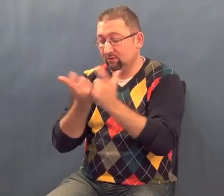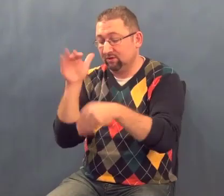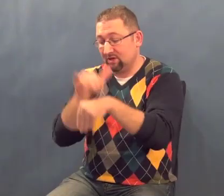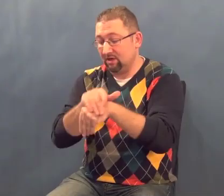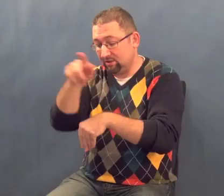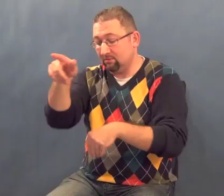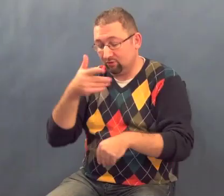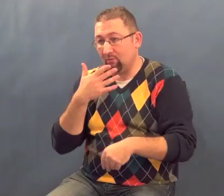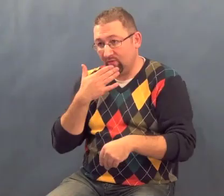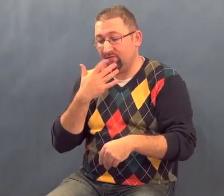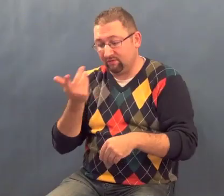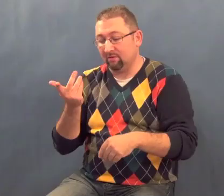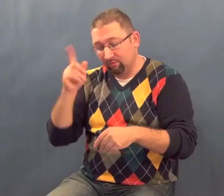Całkowicie zgadzam się z tym co mówisz.